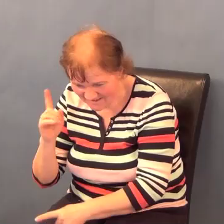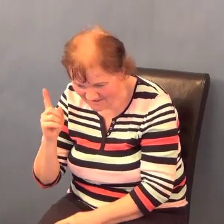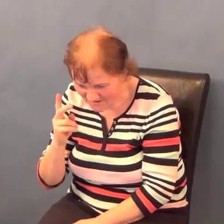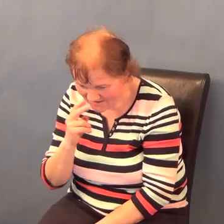Poczekaj.